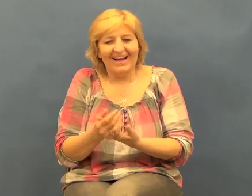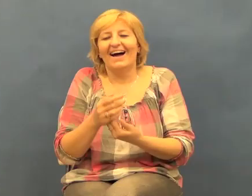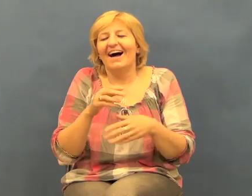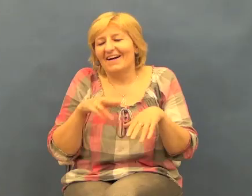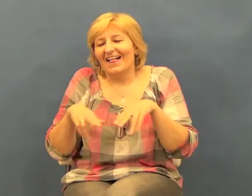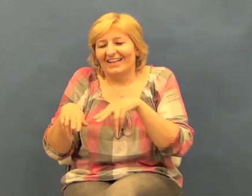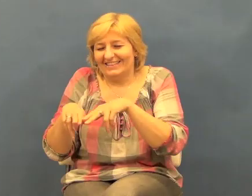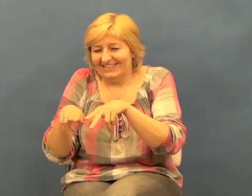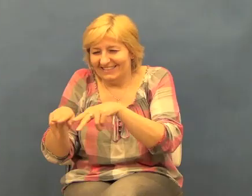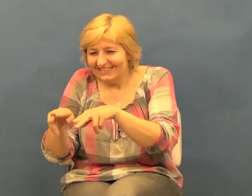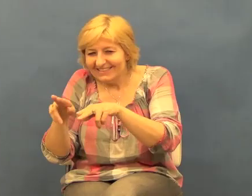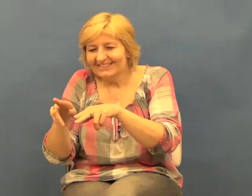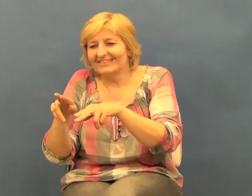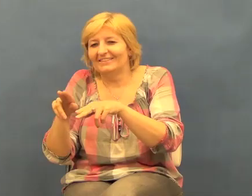Charlie Chaplin i mały chłopiec uciekali.